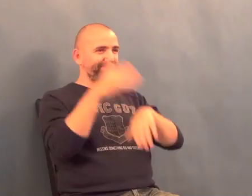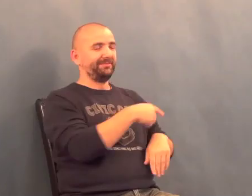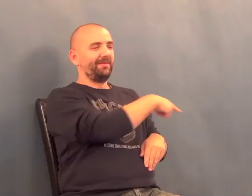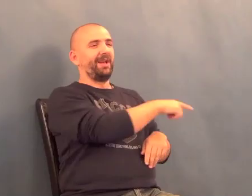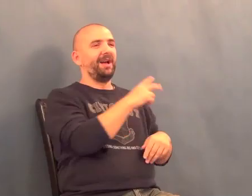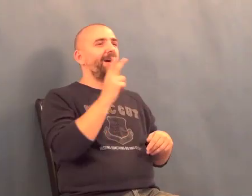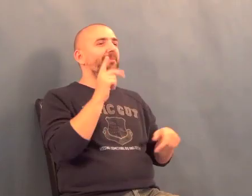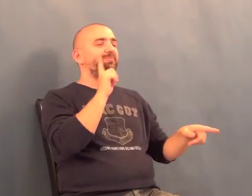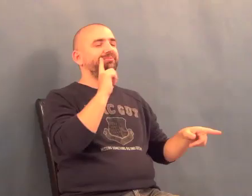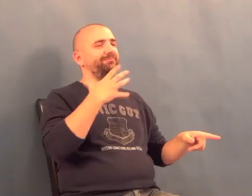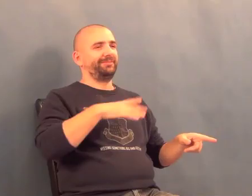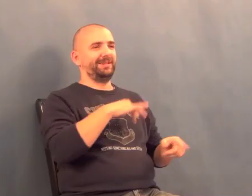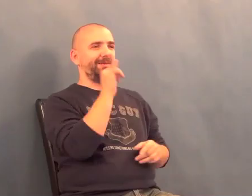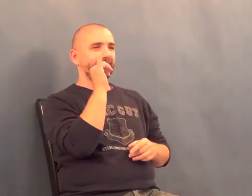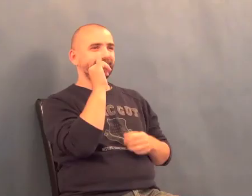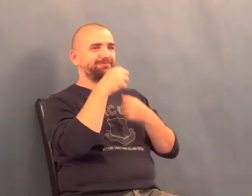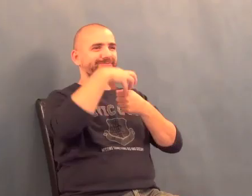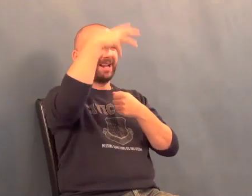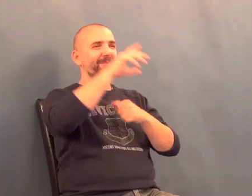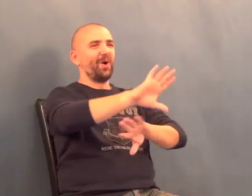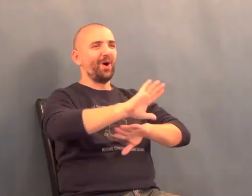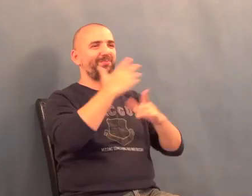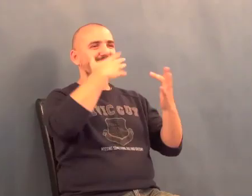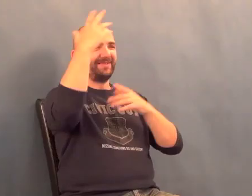A tam chłopak nie zważając na nic zapalił papierosa, a unoszący się dym trafił do czujnika przeciwpożarowego.